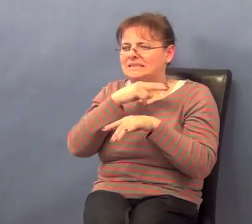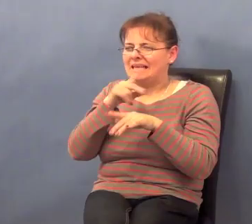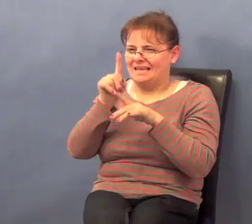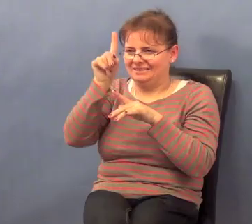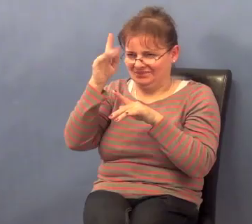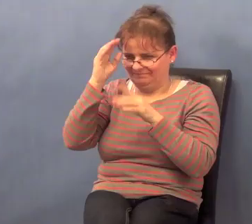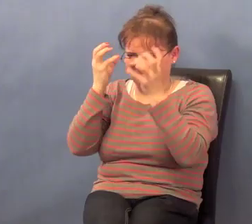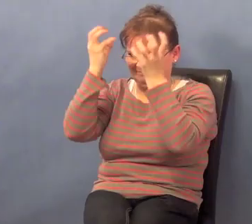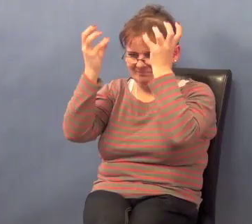Wiesz? Z gruszkami.